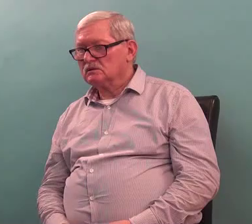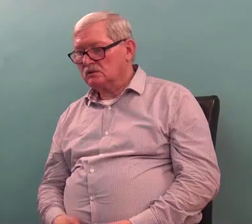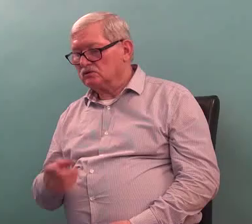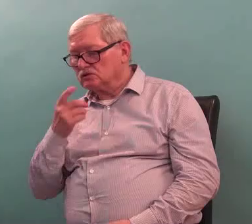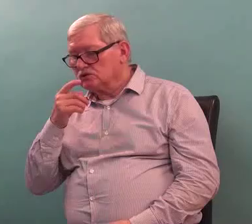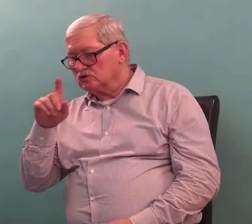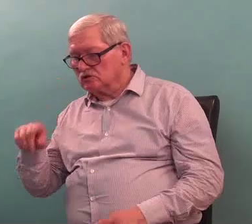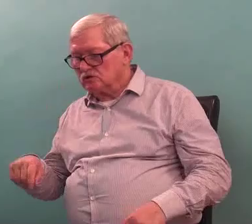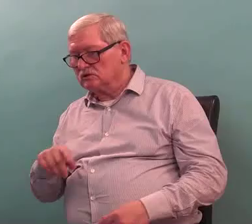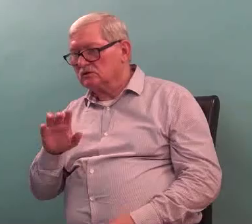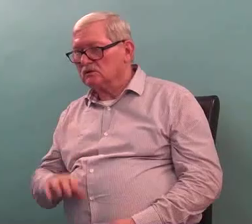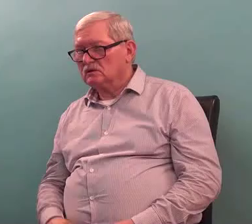Czerwony pasek.